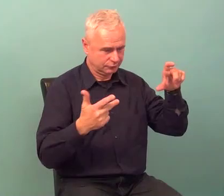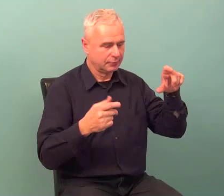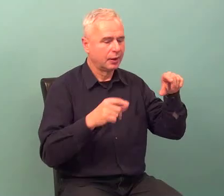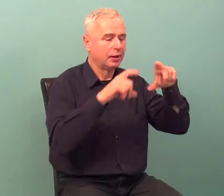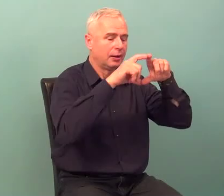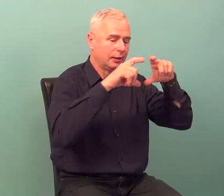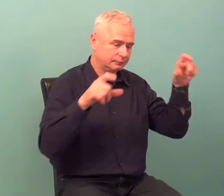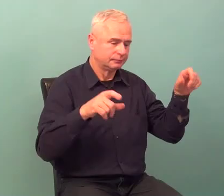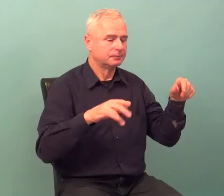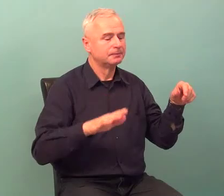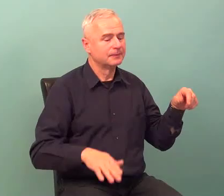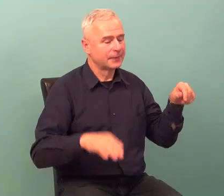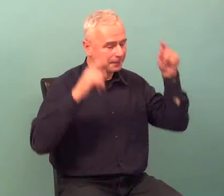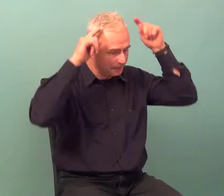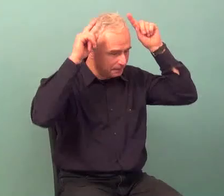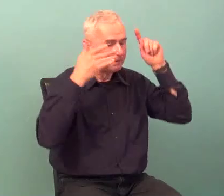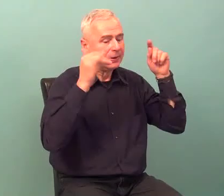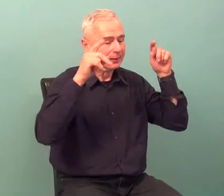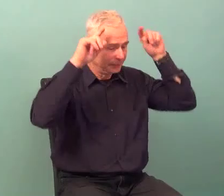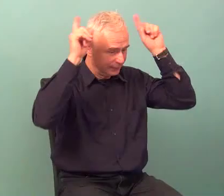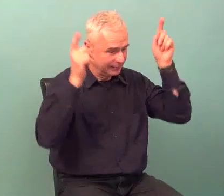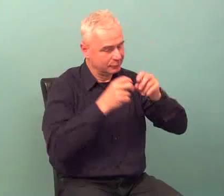Na rysunku jest mała Myszka Miki.